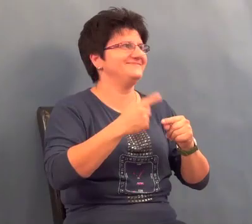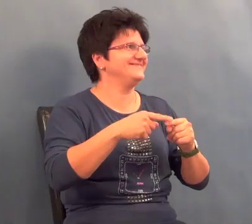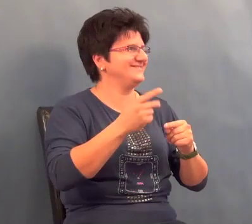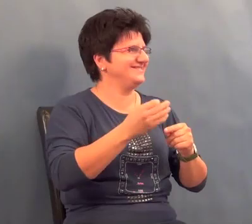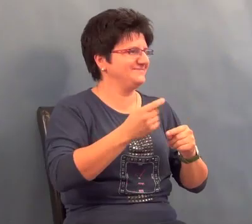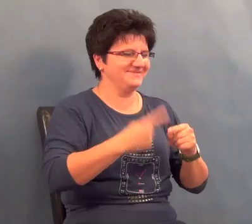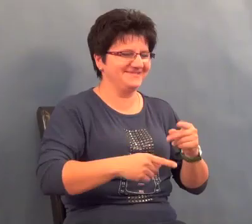Przerwało się, zapomniałam.